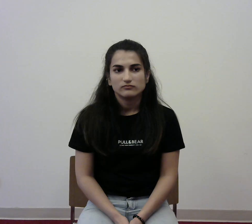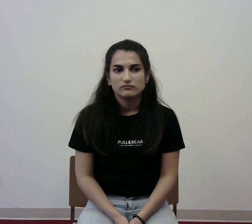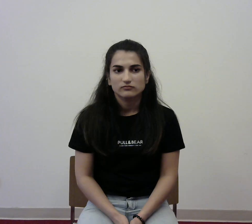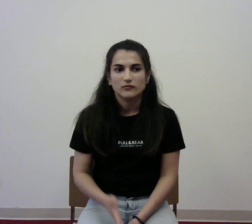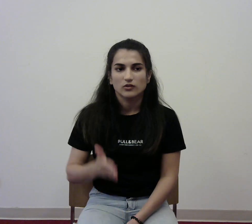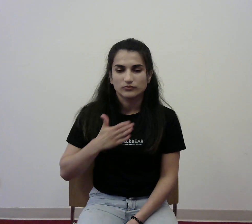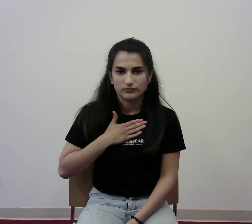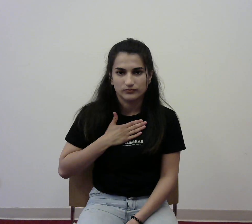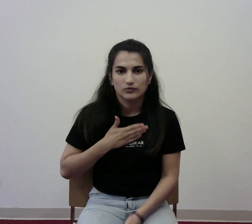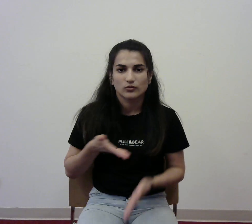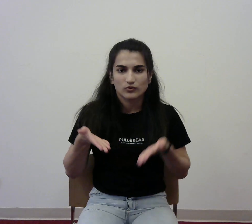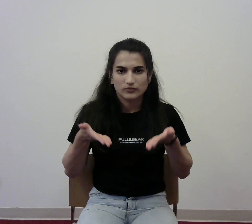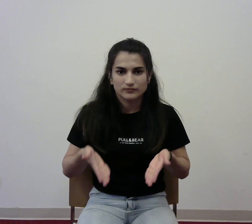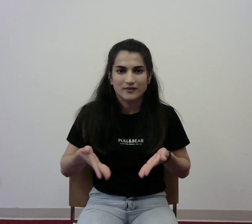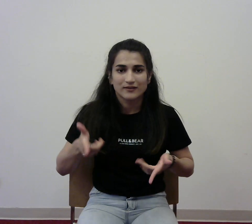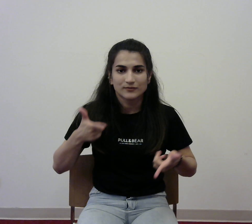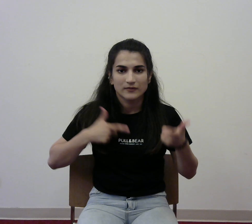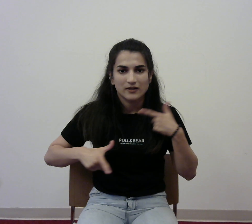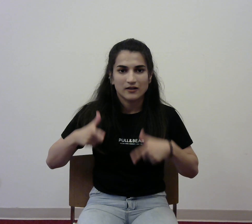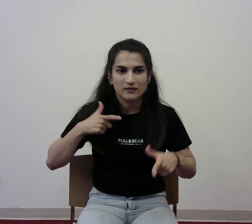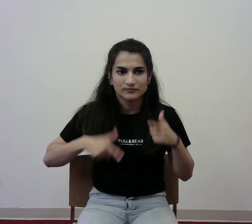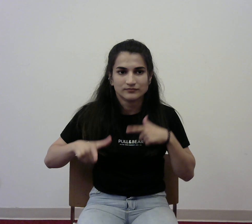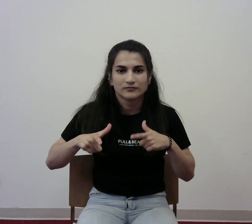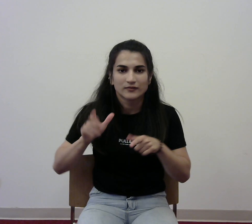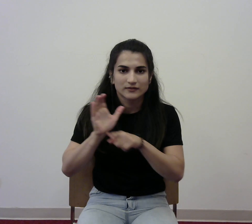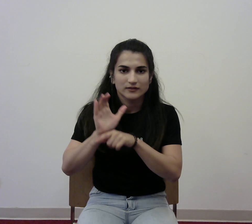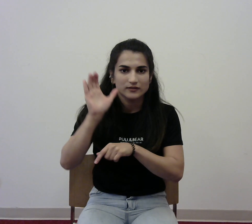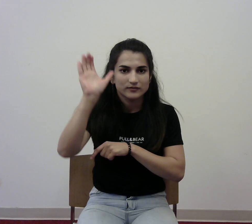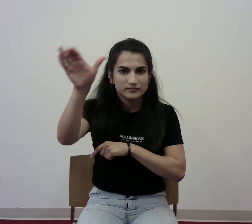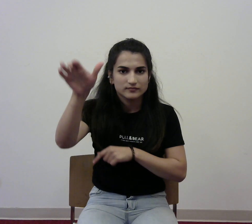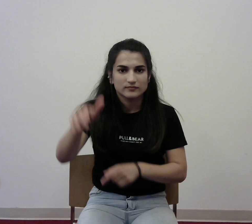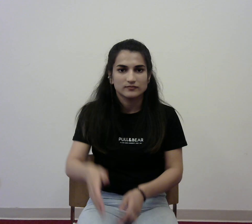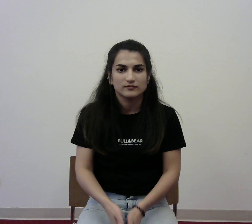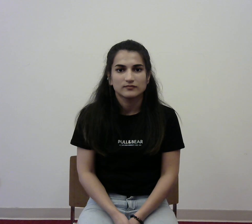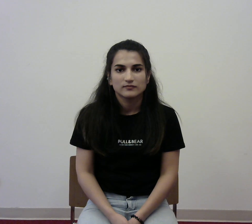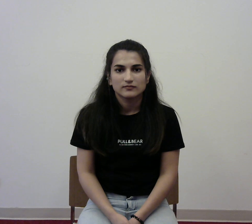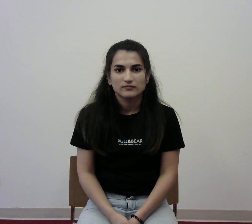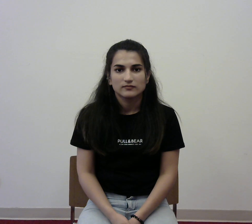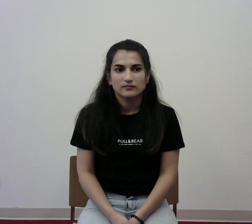Məni bura müəllim göndərib